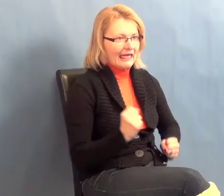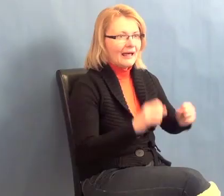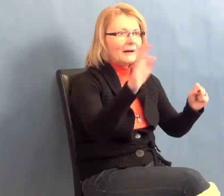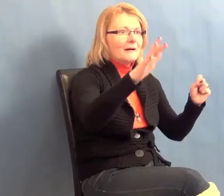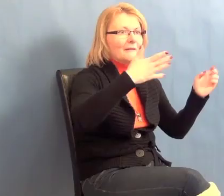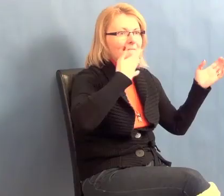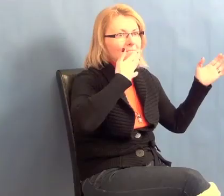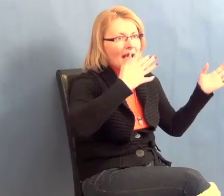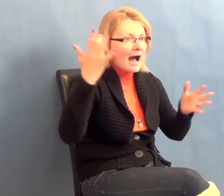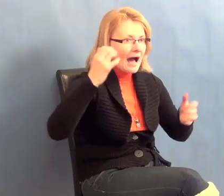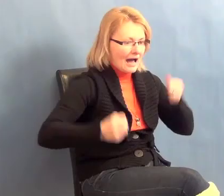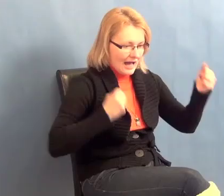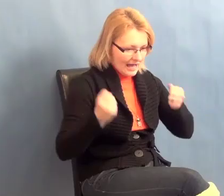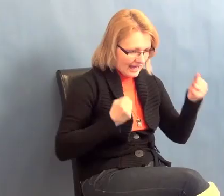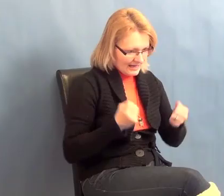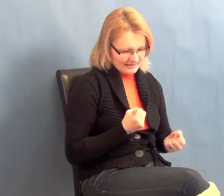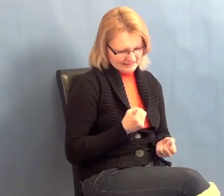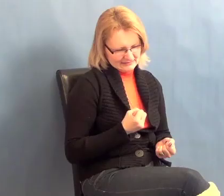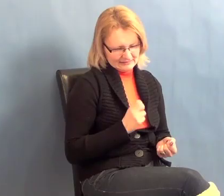Uciekać, jak się pali? Nie.